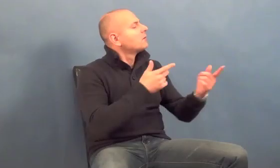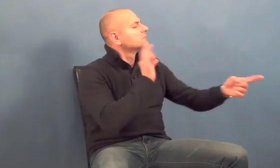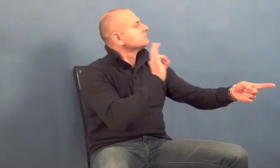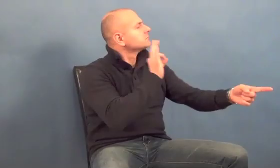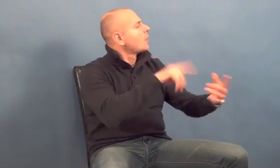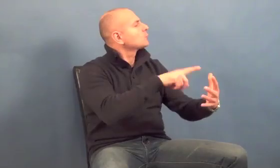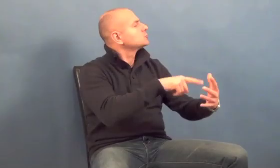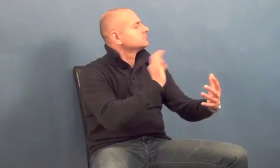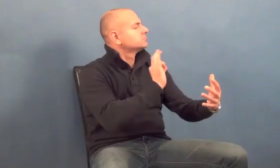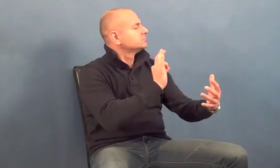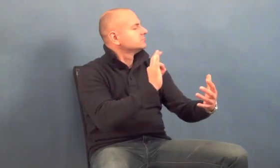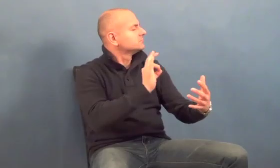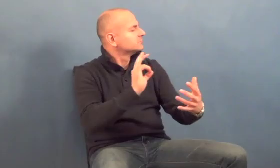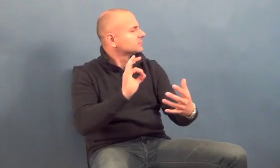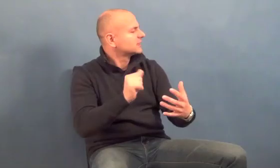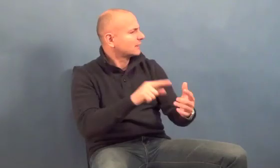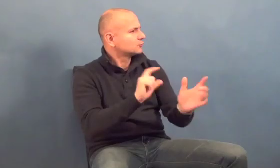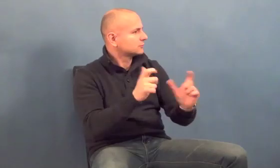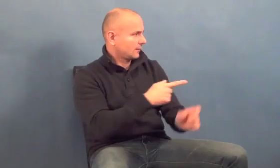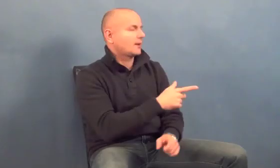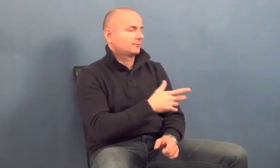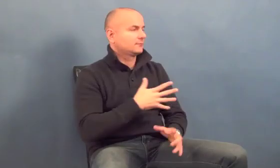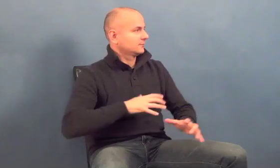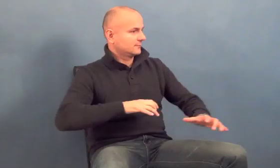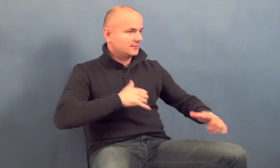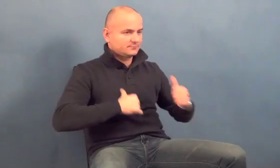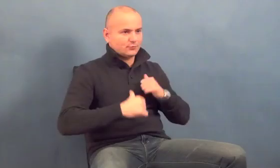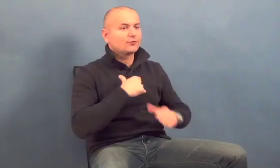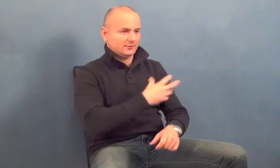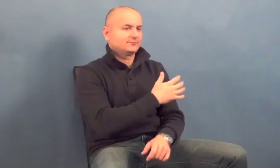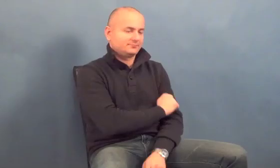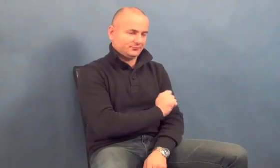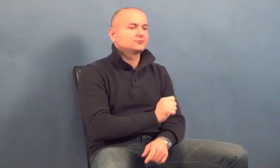To zależy, budzik przeważnie dobrze działa, ale może coś się stać, wtedy kot jest niespokojny.